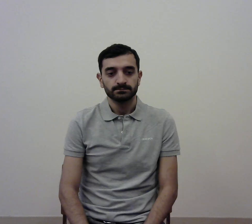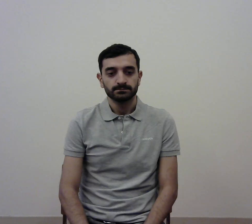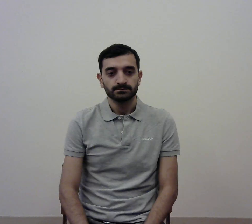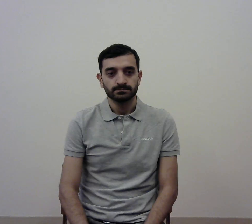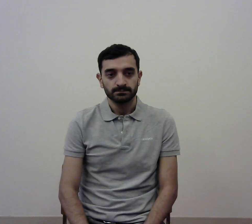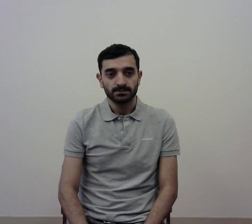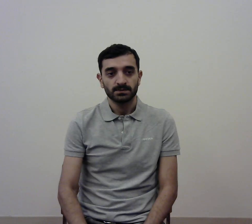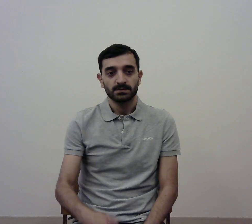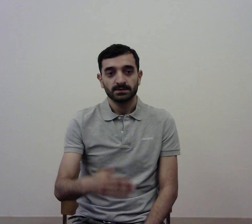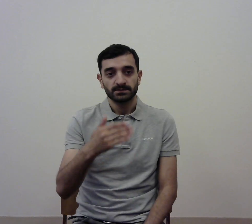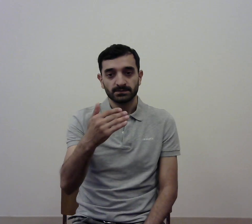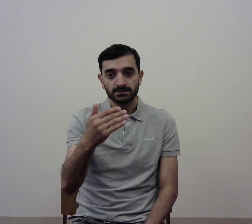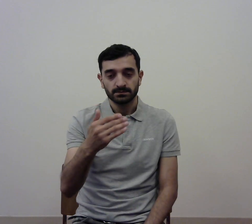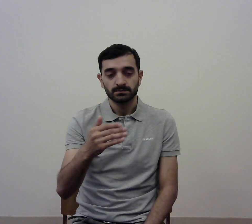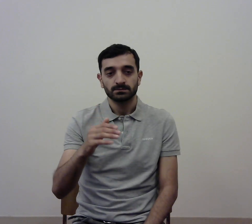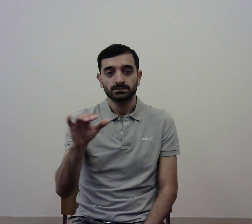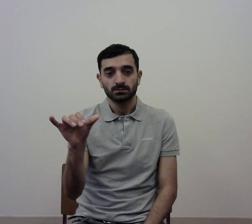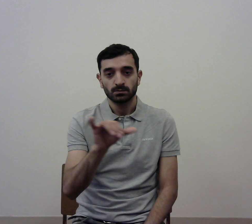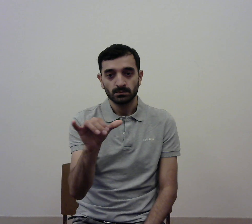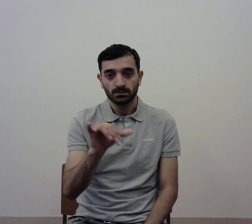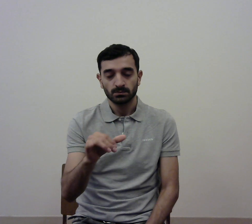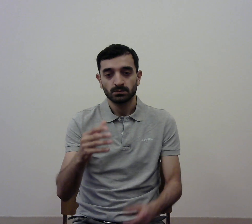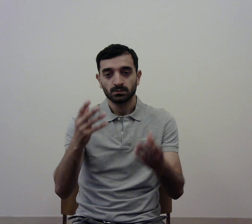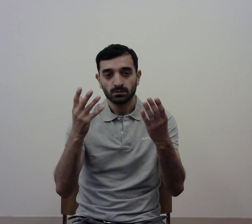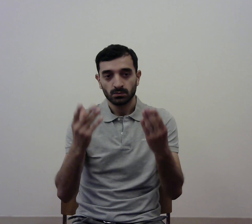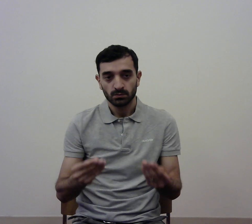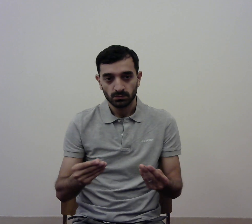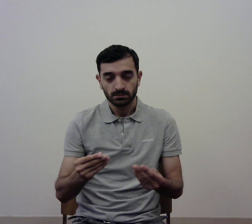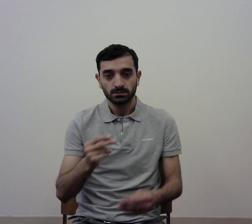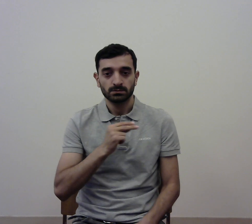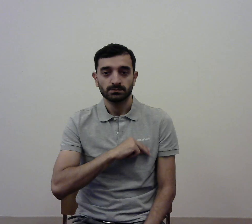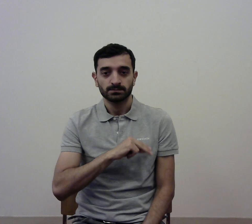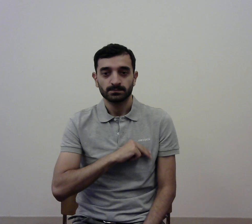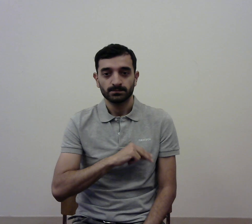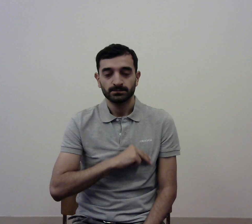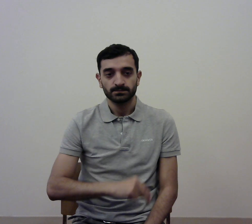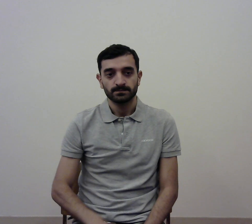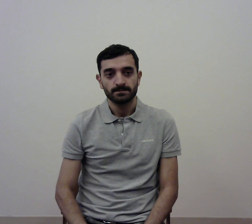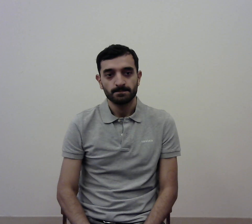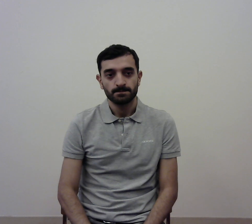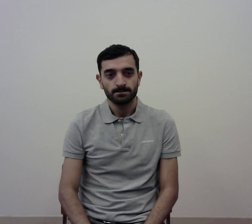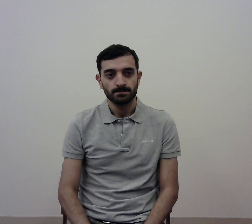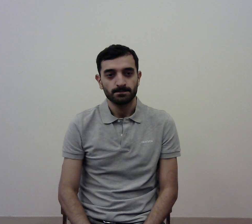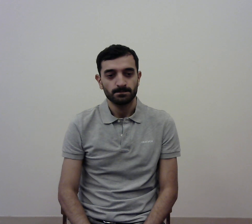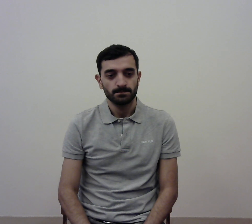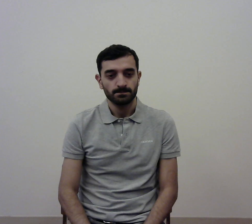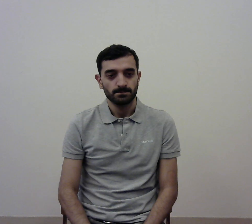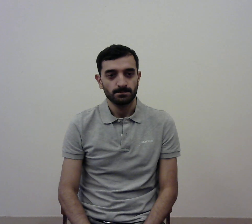Siz şənbə günü işləyirsiz?